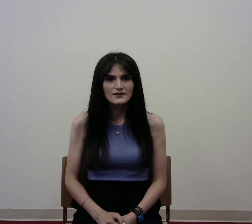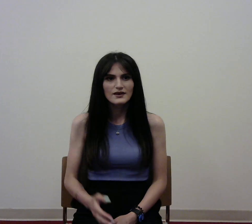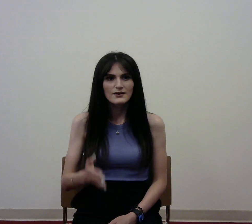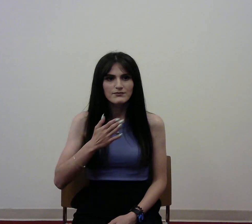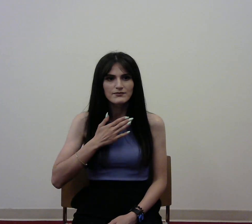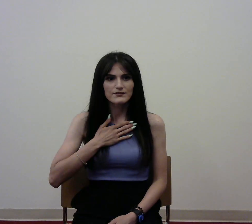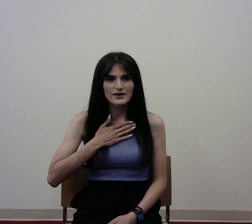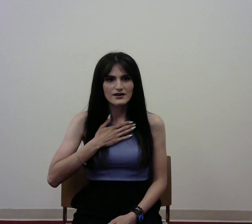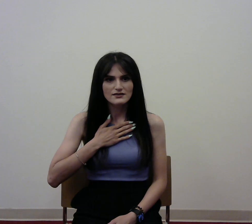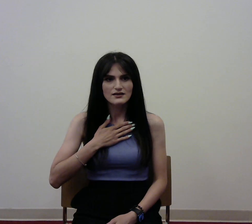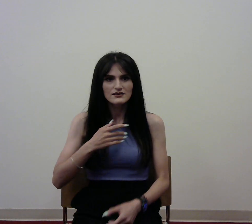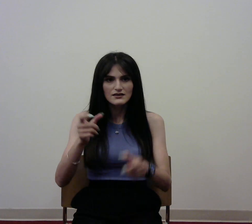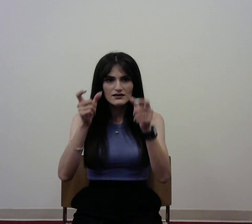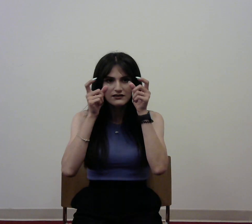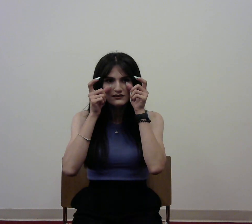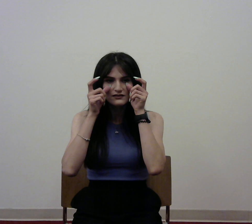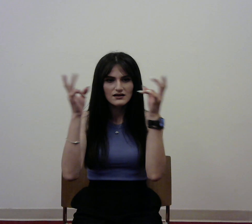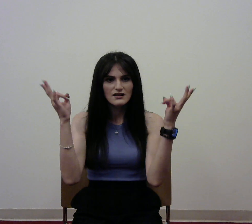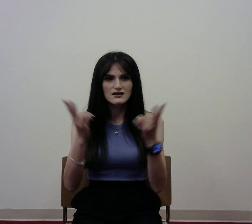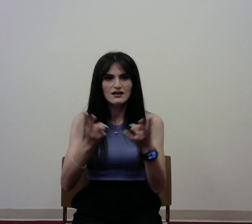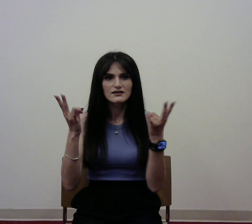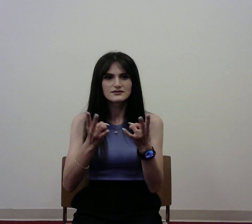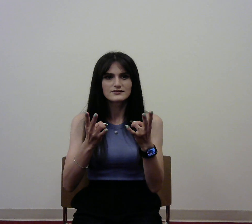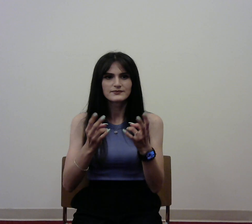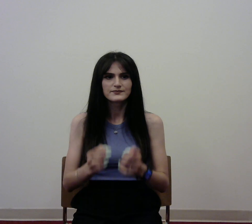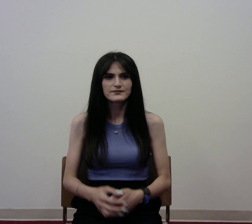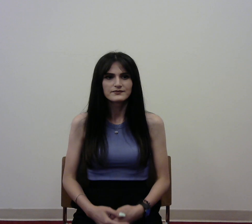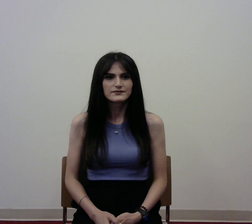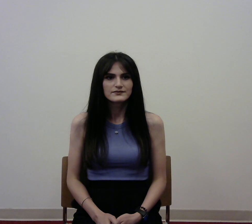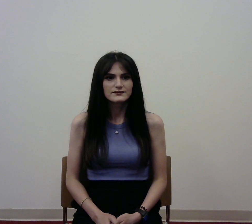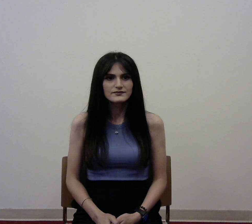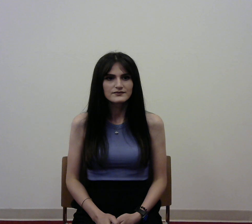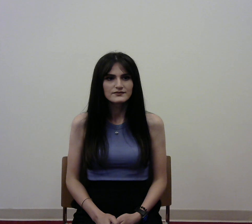Mənə eynək lazımdır